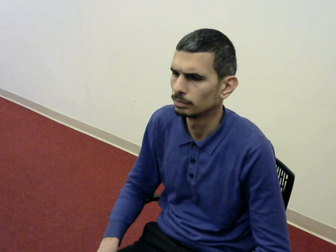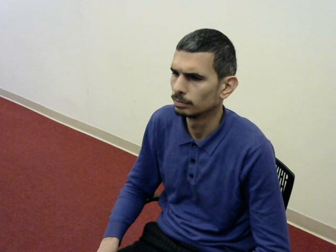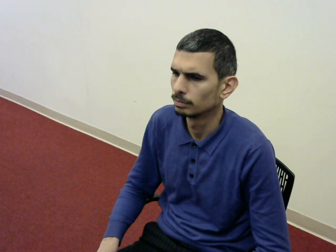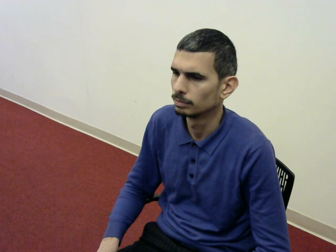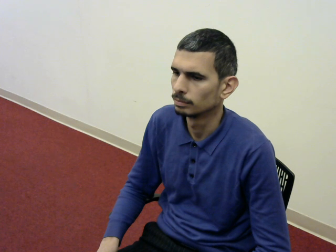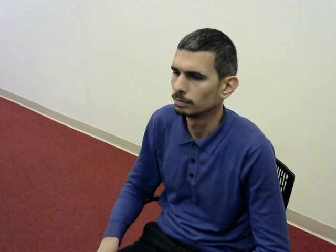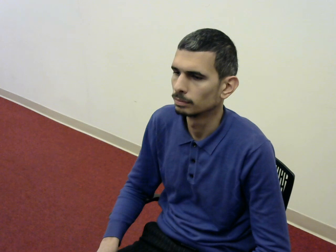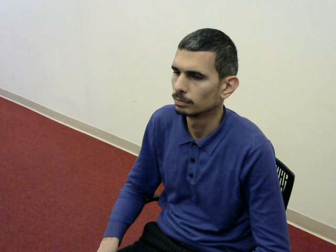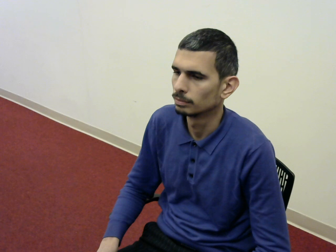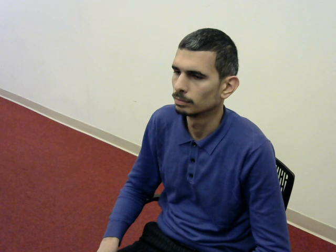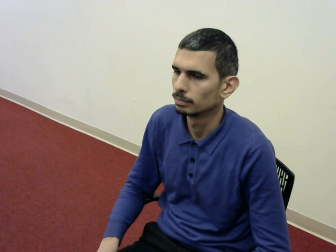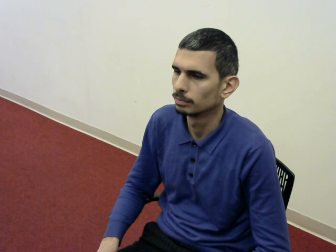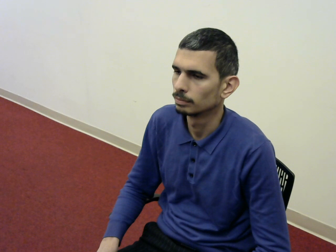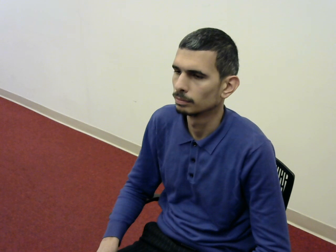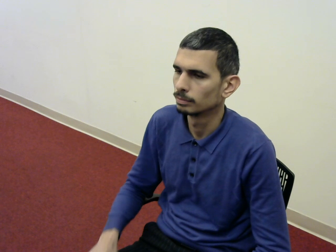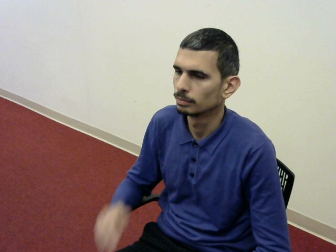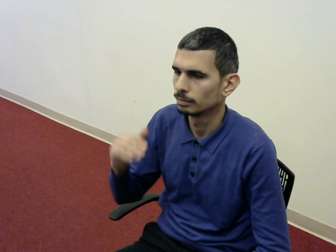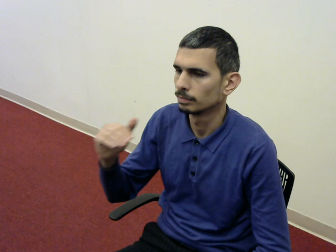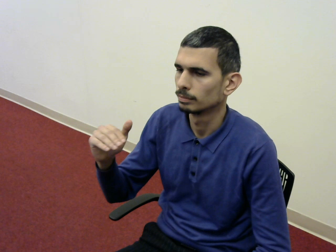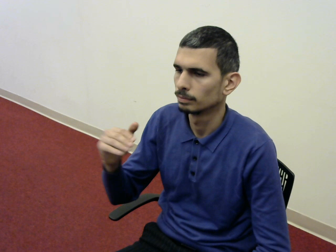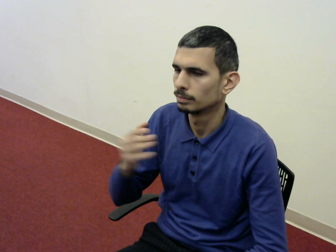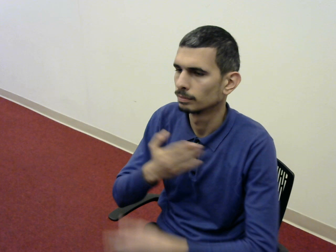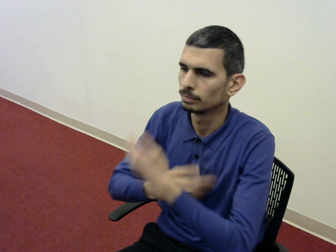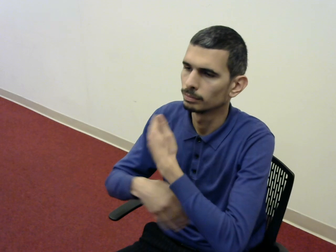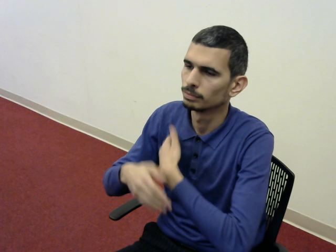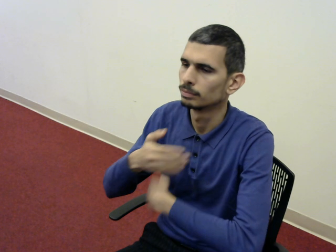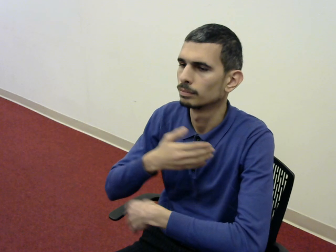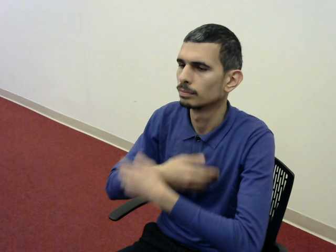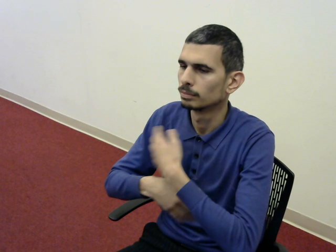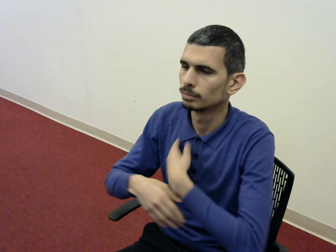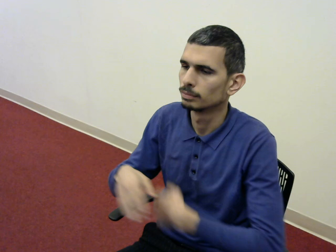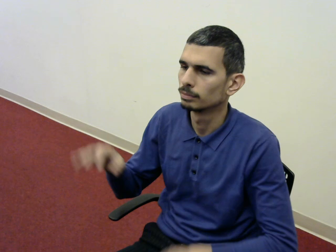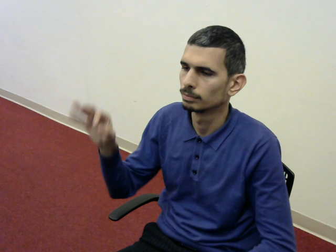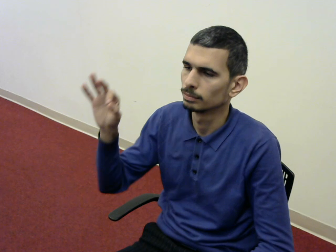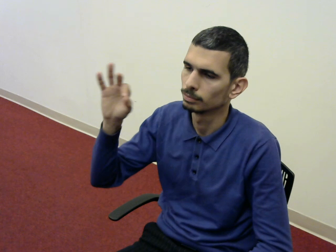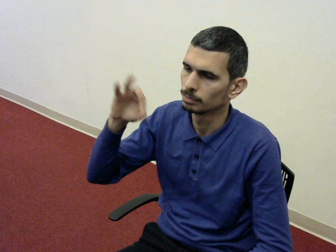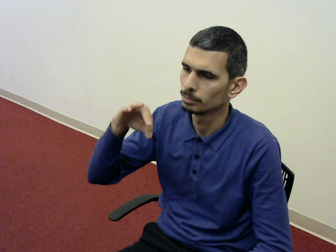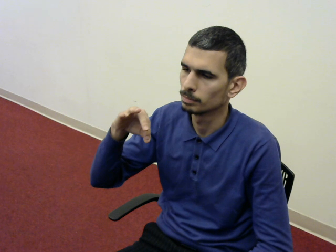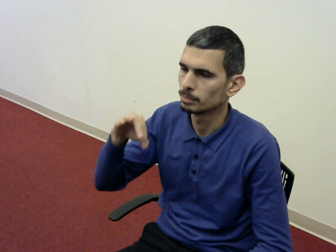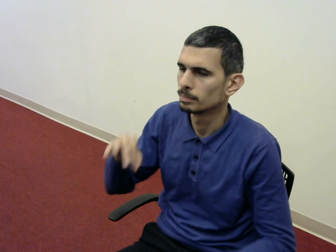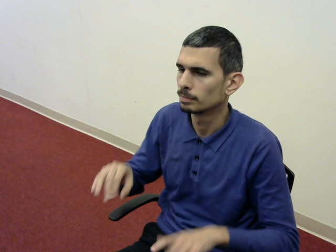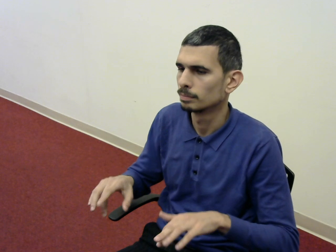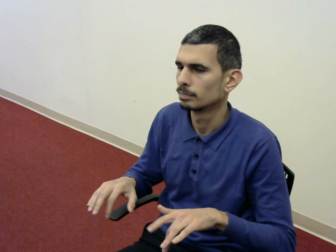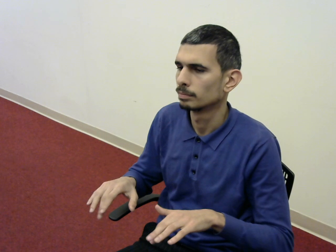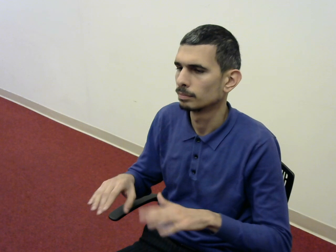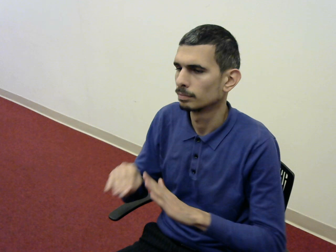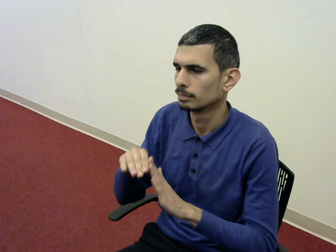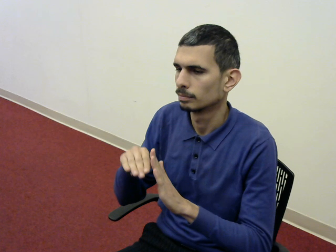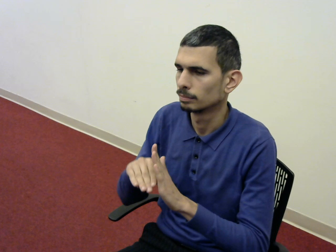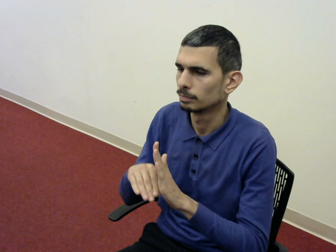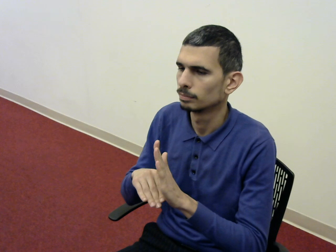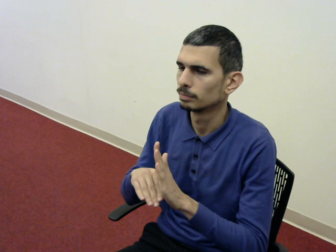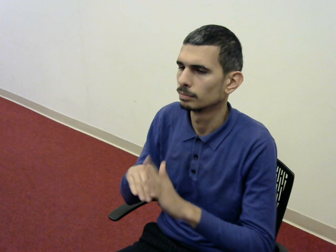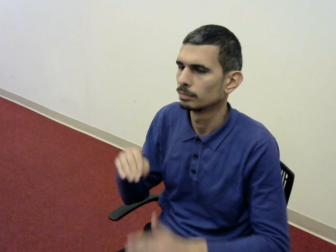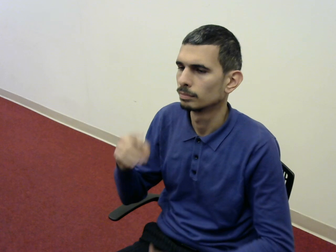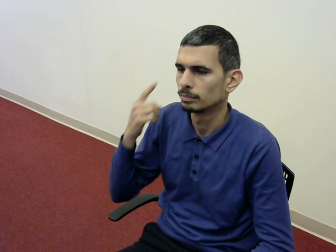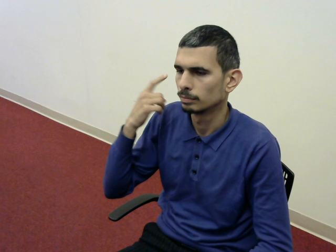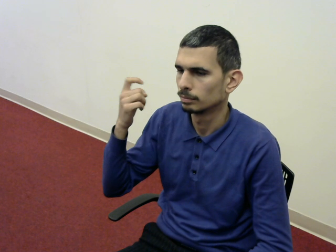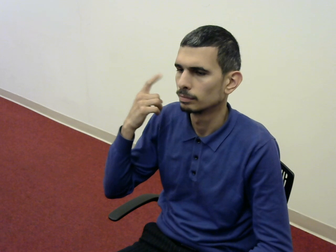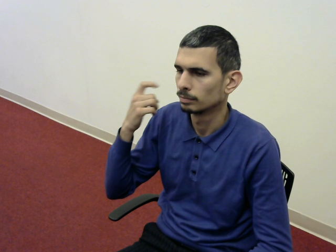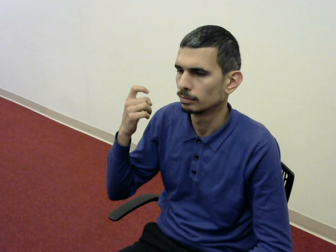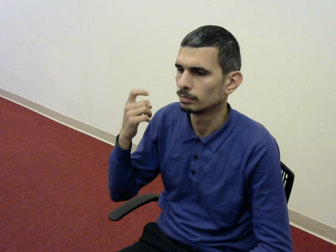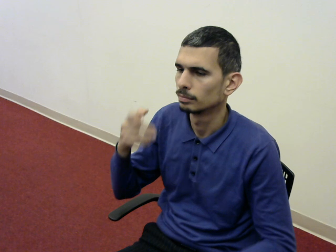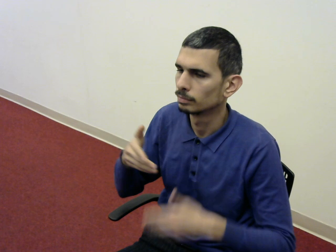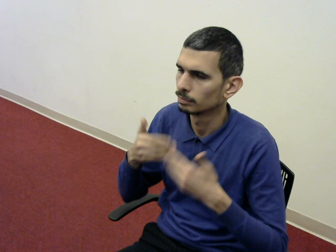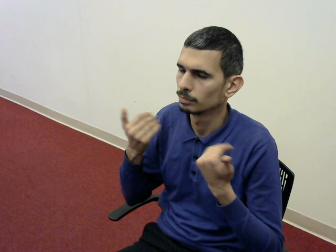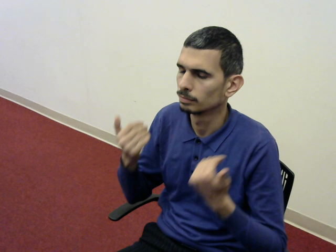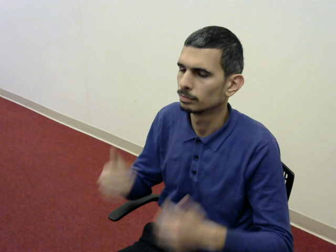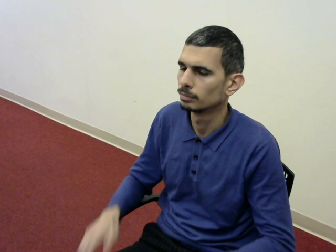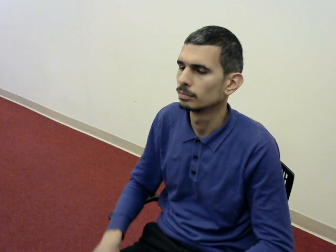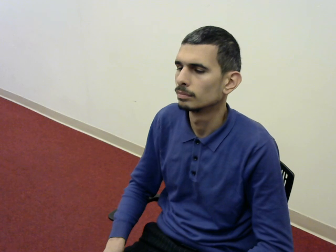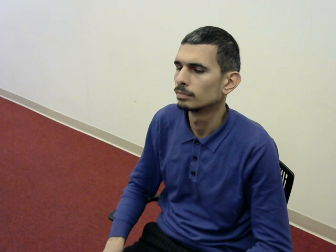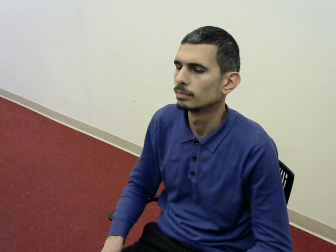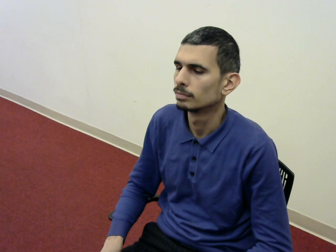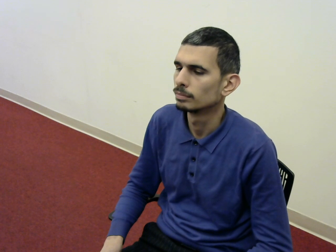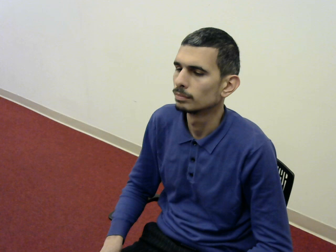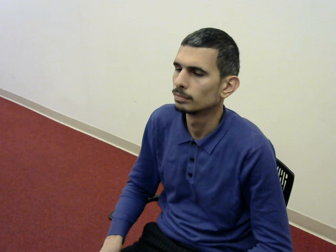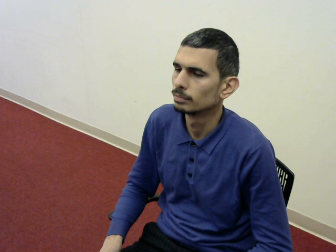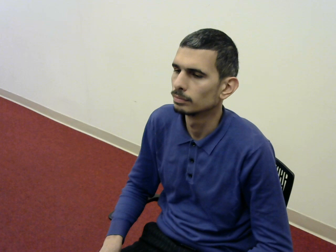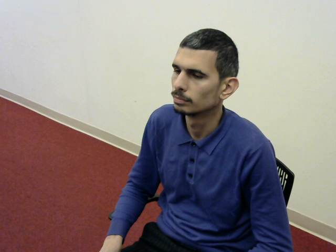Sizin əlilliyiniz haqqınızda sistemdə məlumat yoxdur